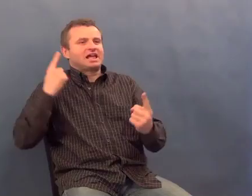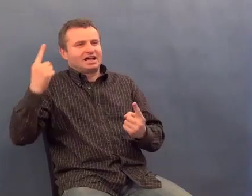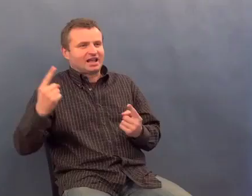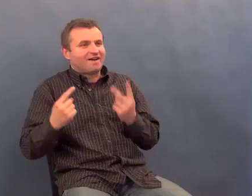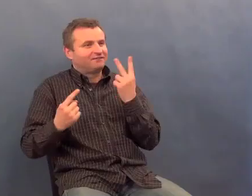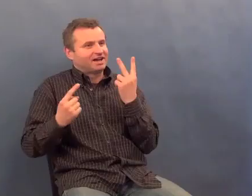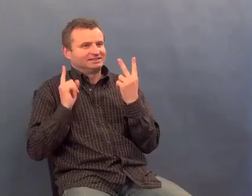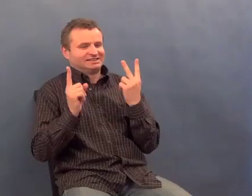I jest zakaz dla dwóch osób razem.